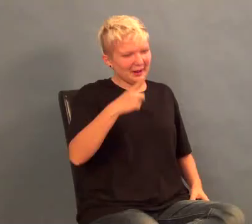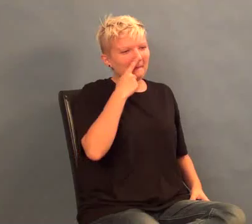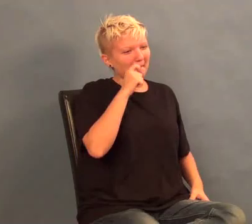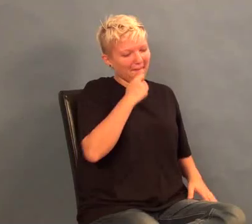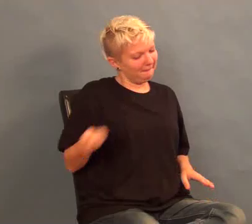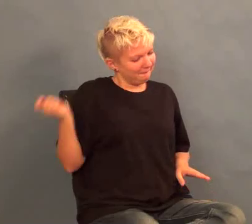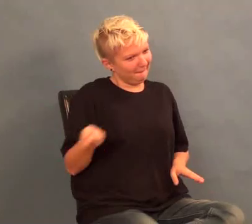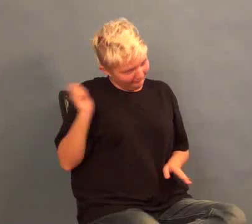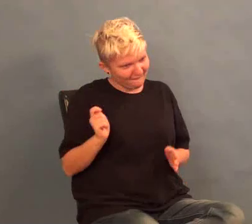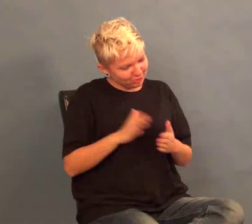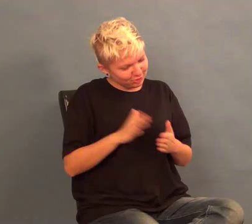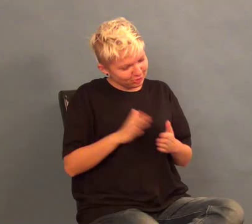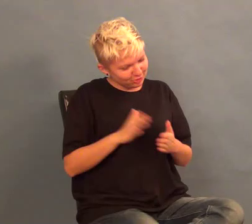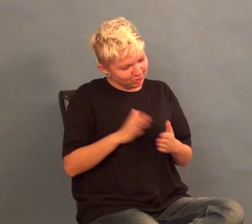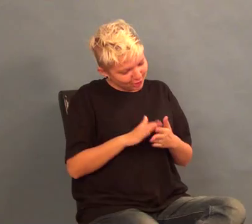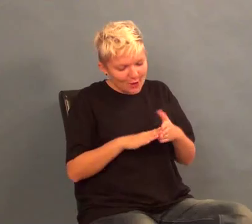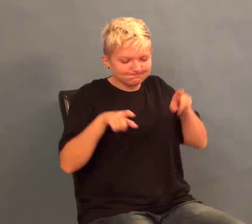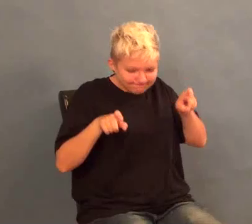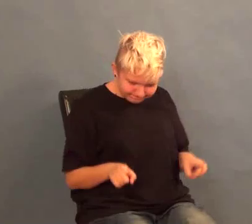Charlie Chaplin siedzi w domu.